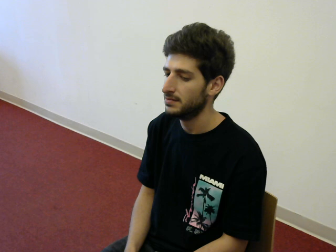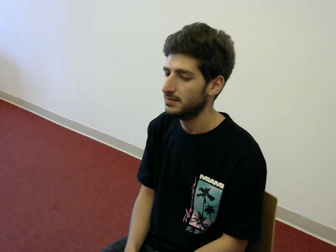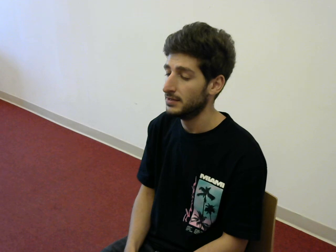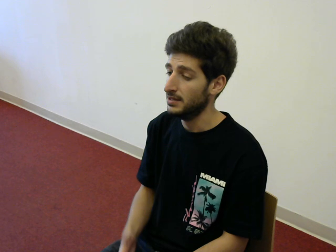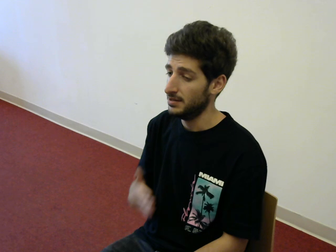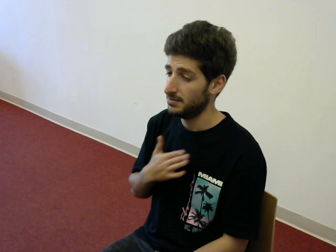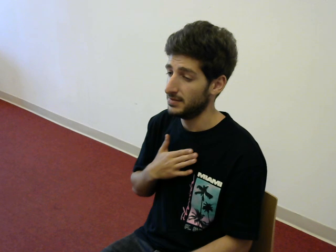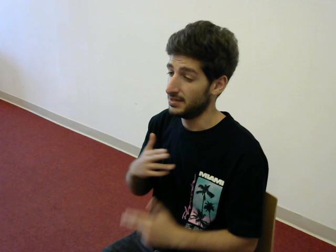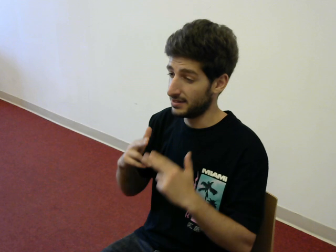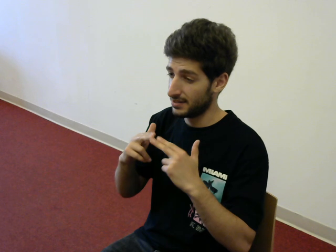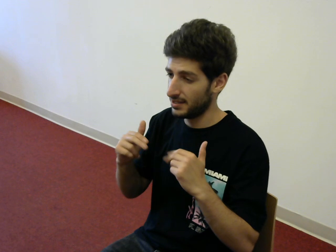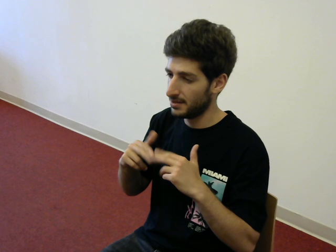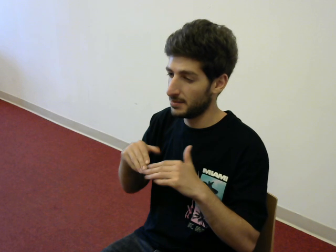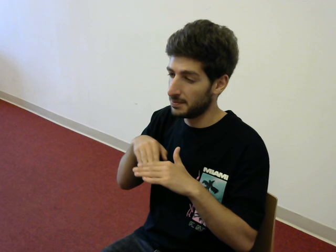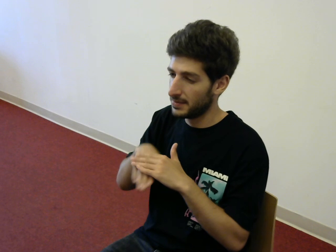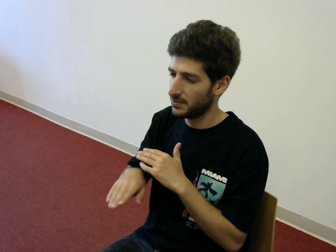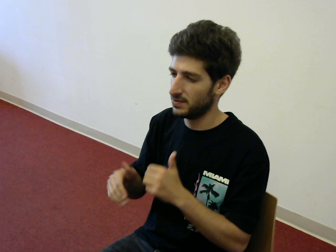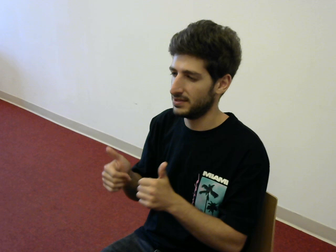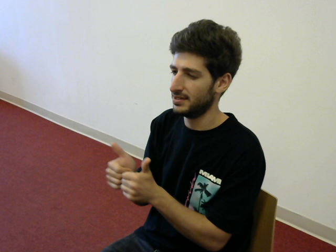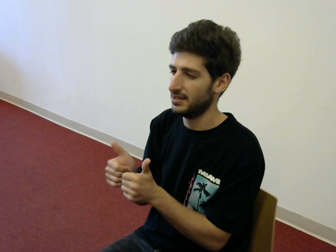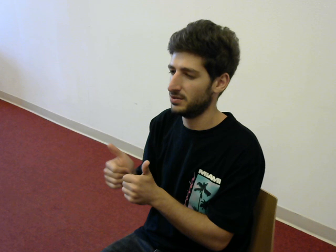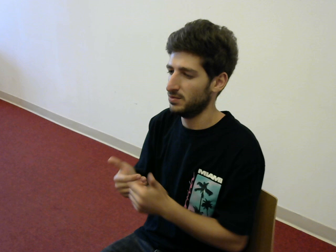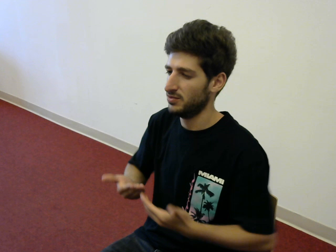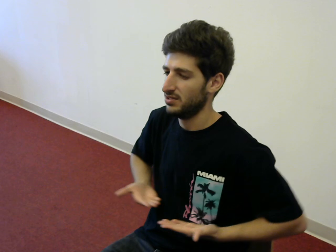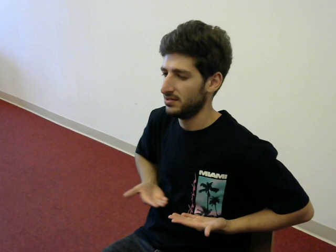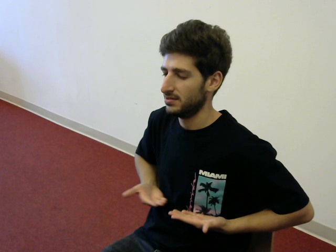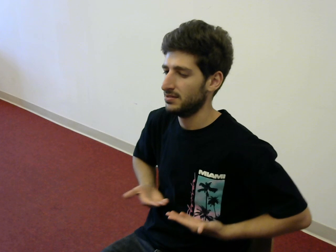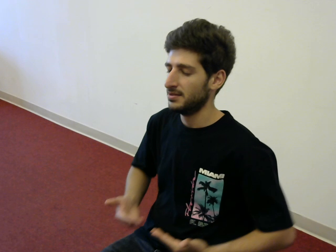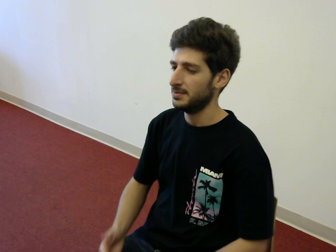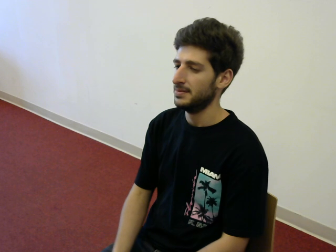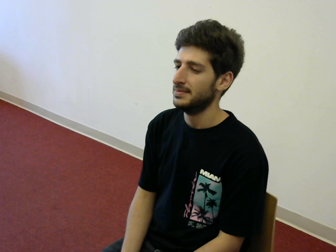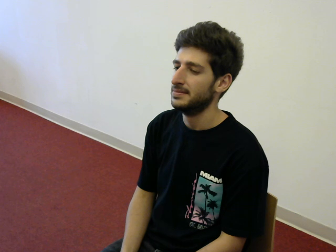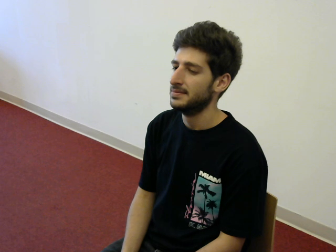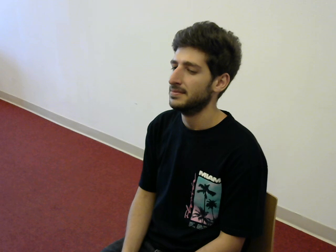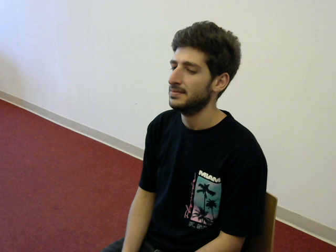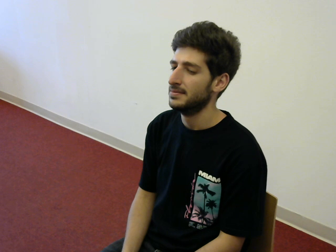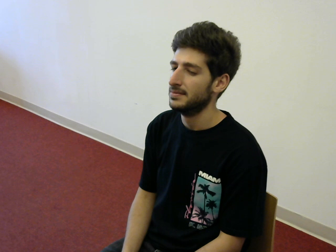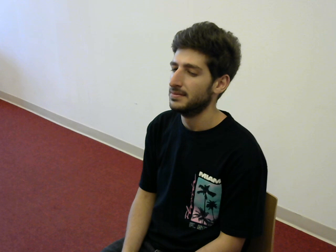Mən Nərimanov metrosunun yanında yaşayıram